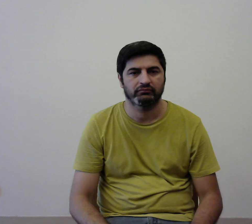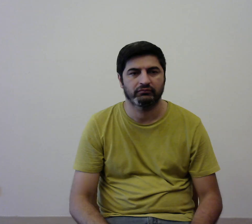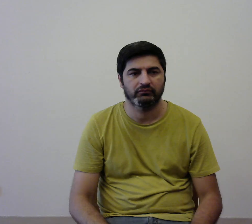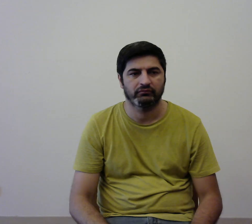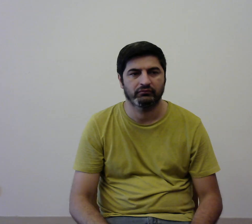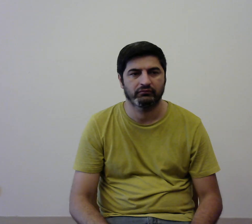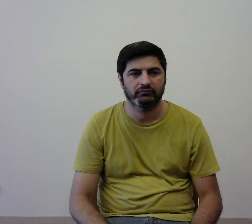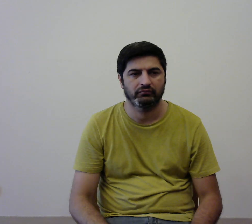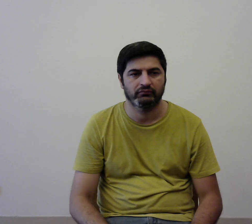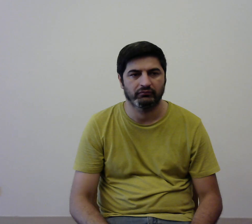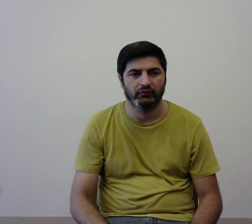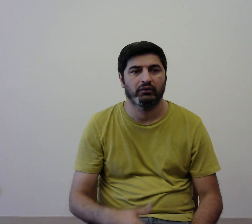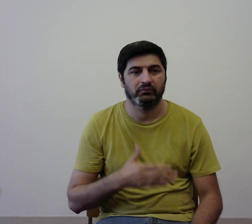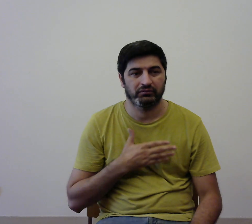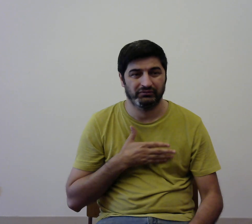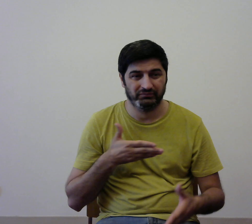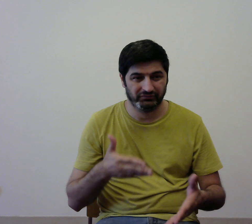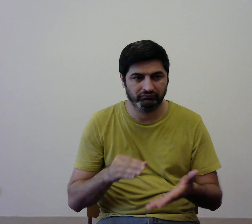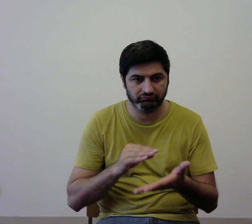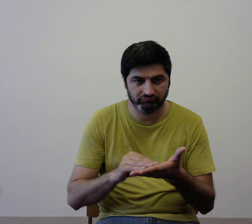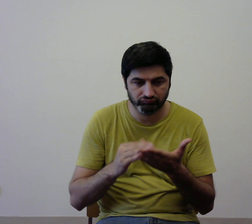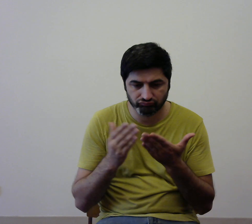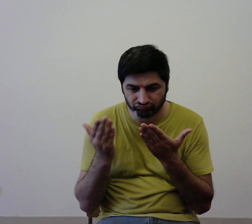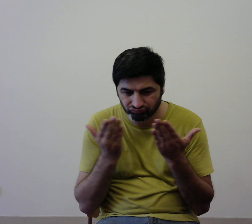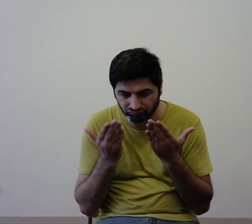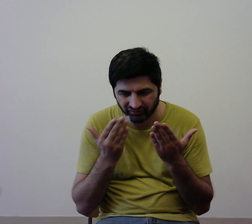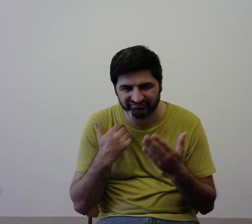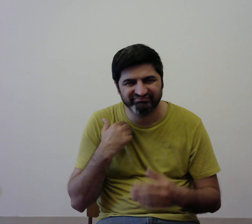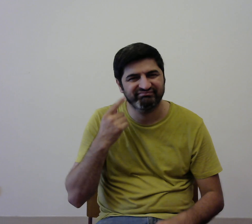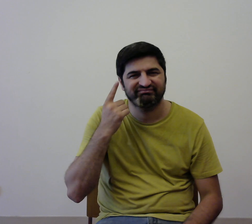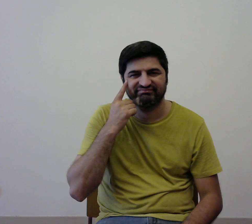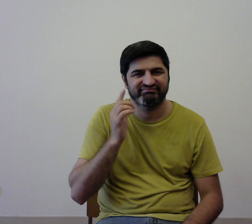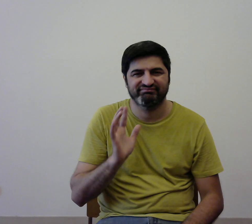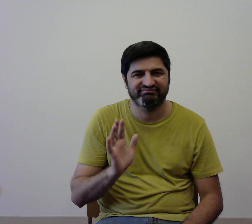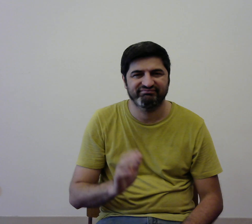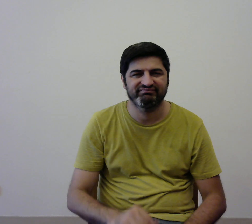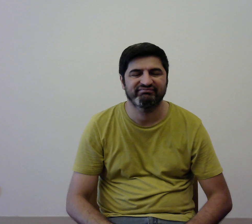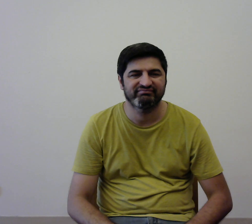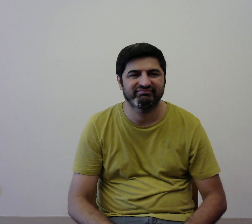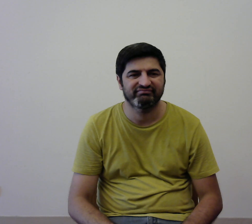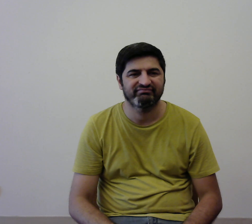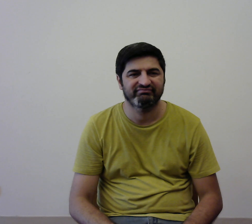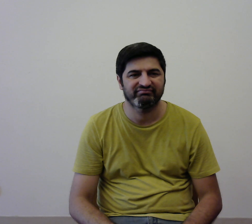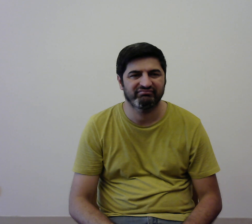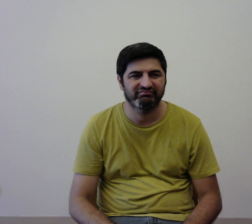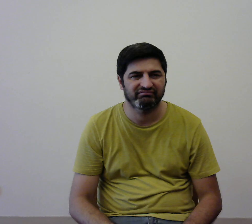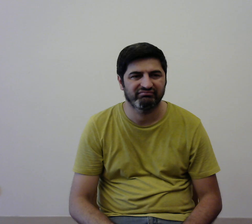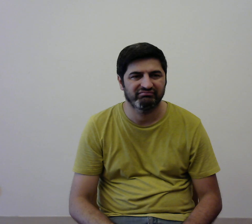Mən bu yazını oxuya bilmirəm